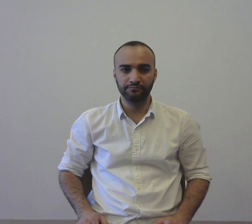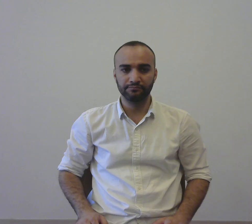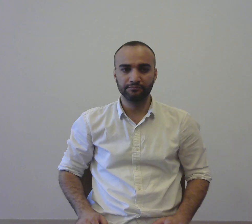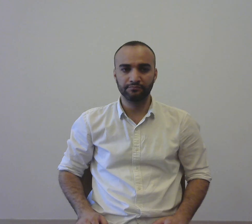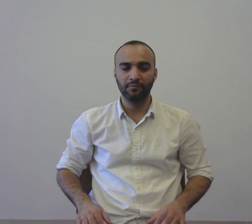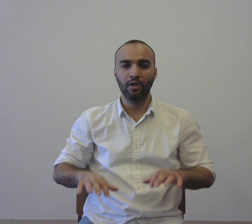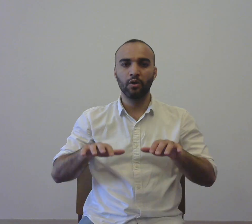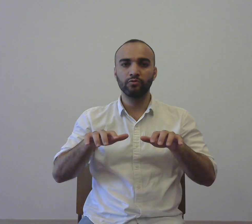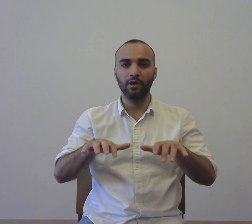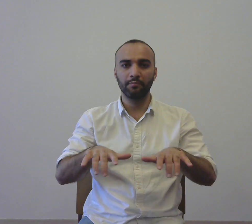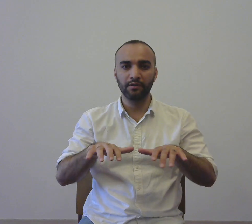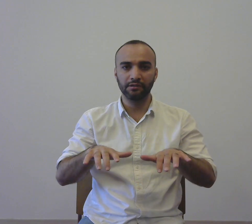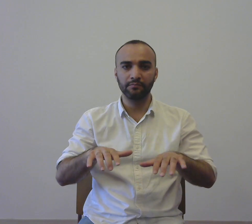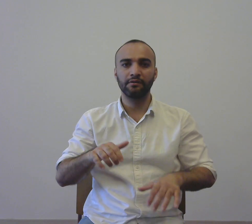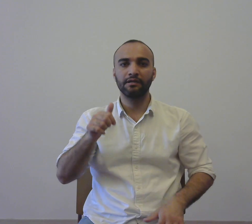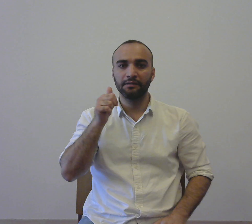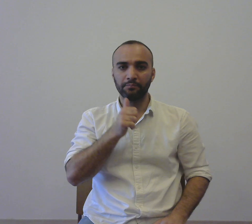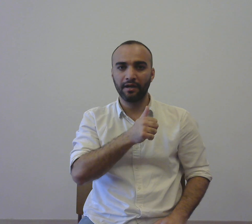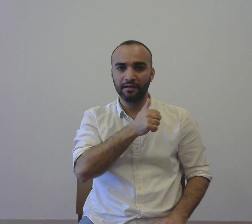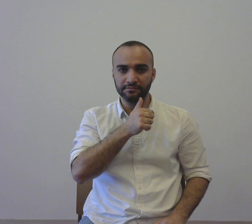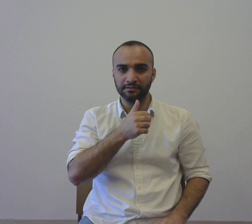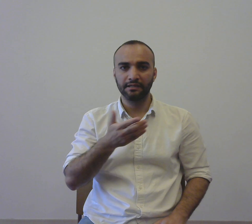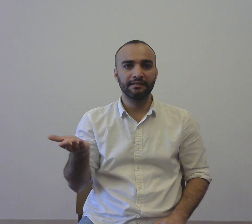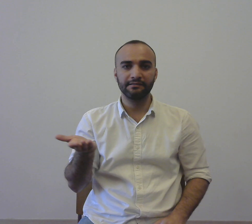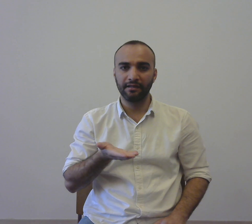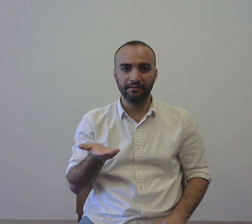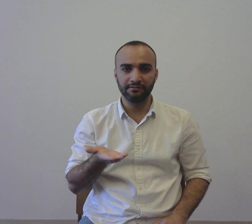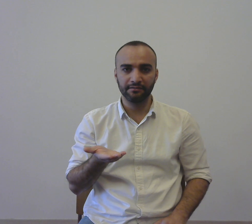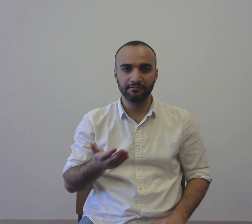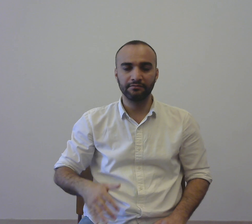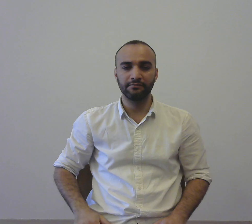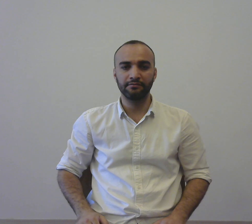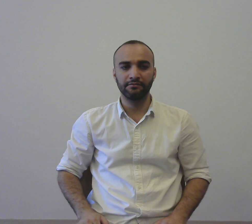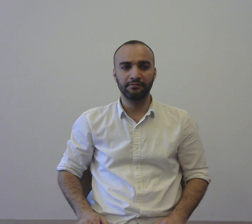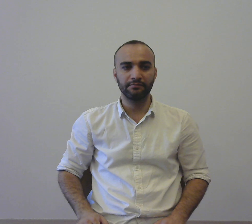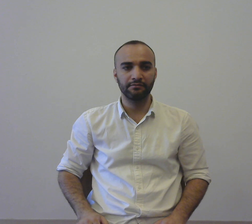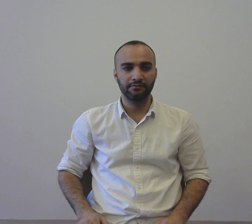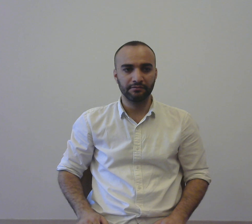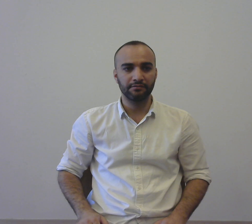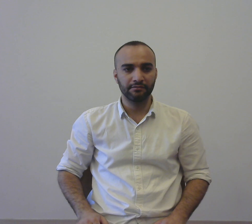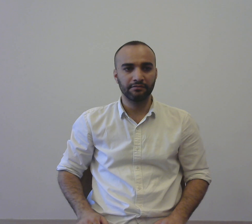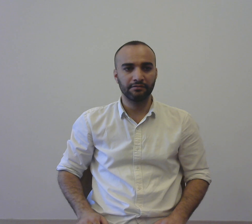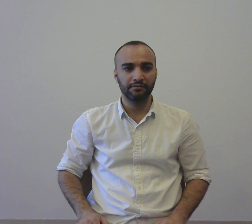Kompüterin parolu nədir?